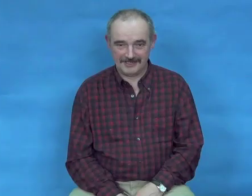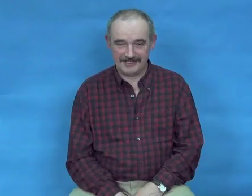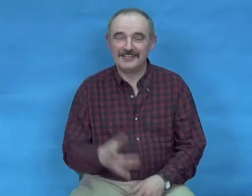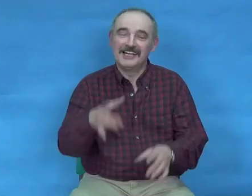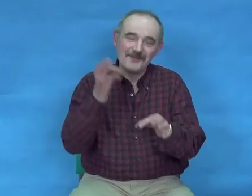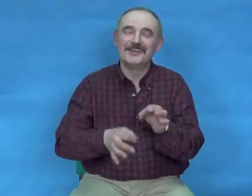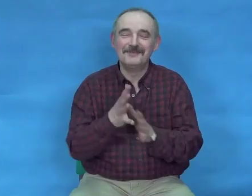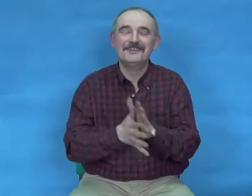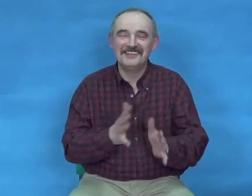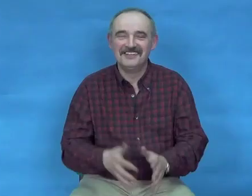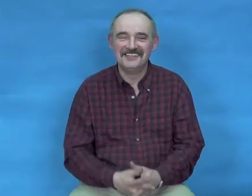Dokładnie migaj.